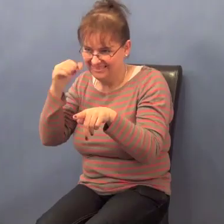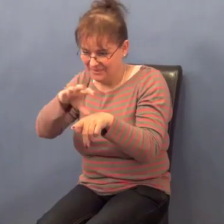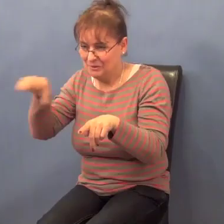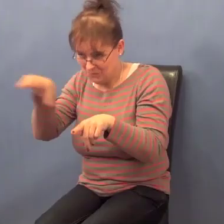Wiesz?